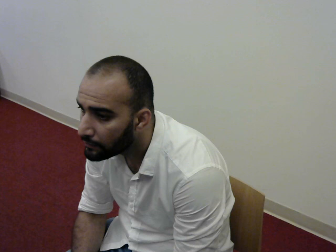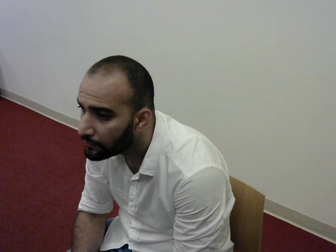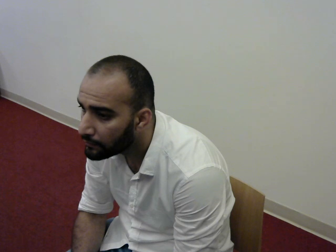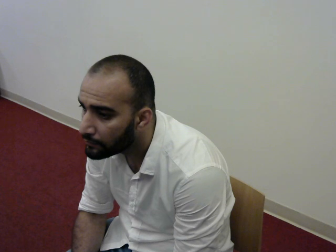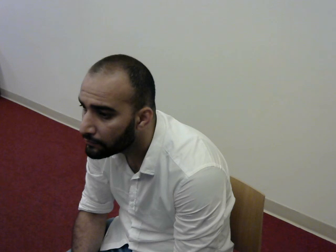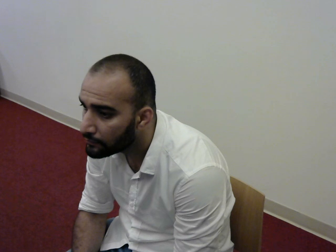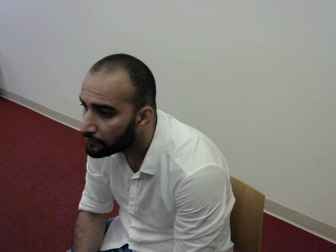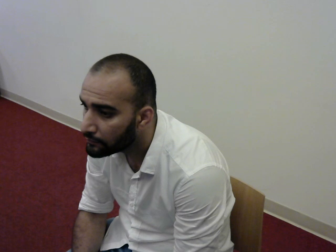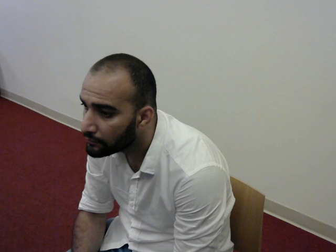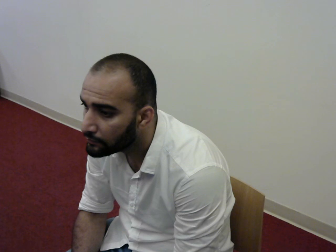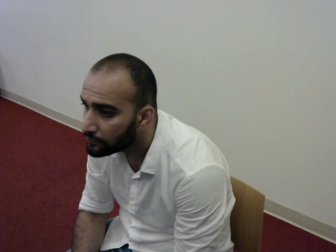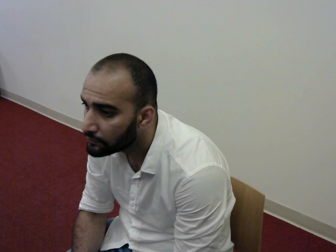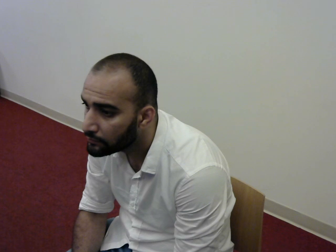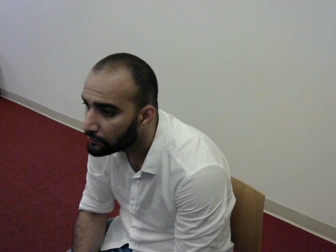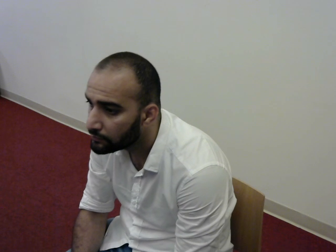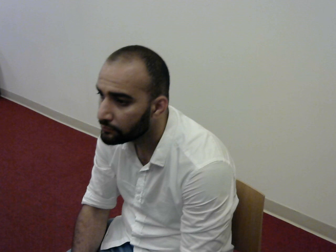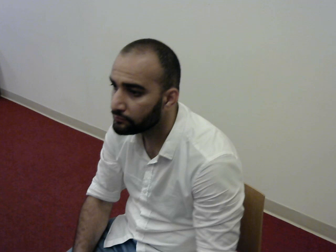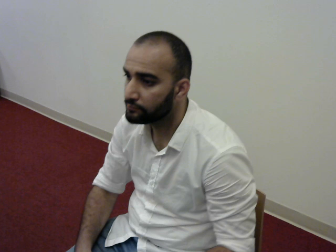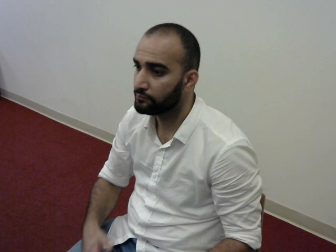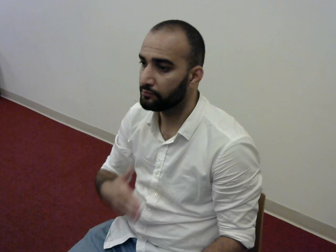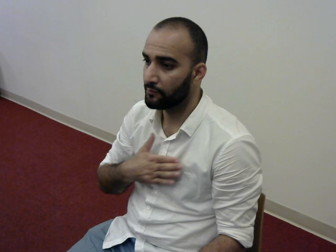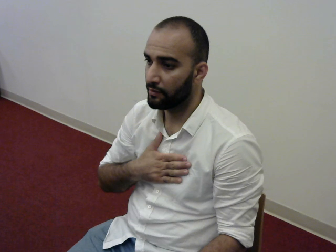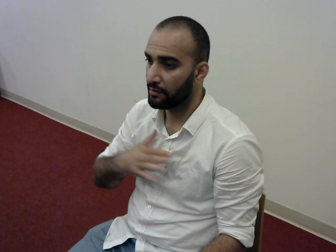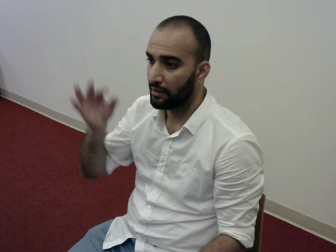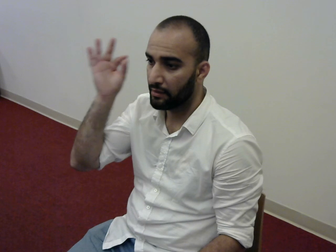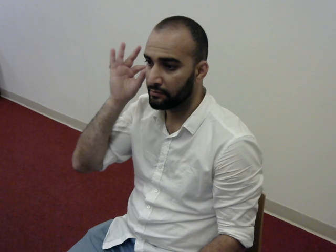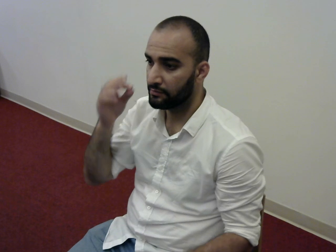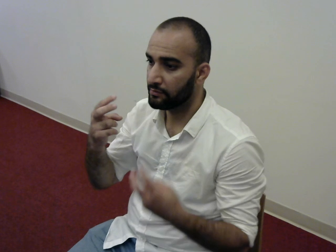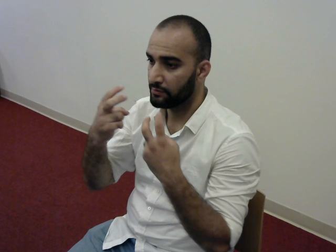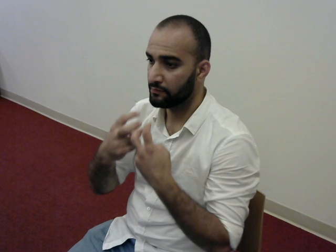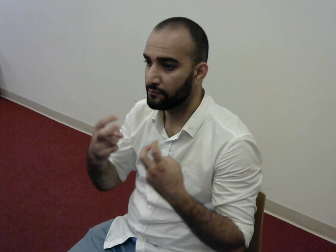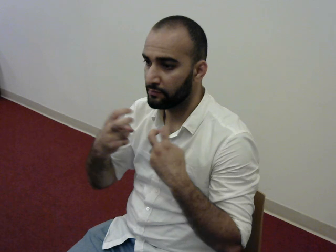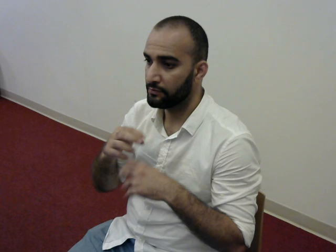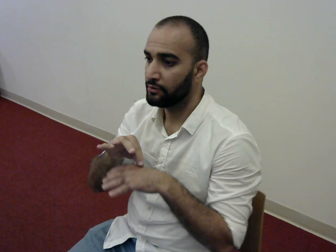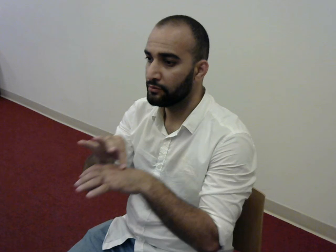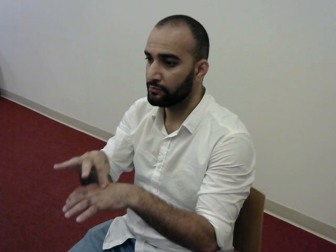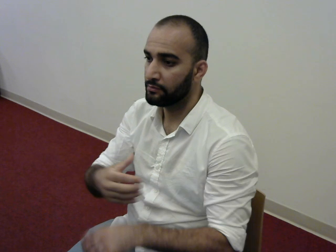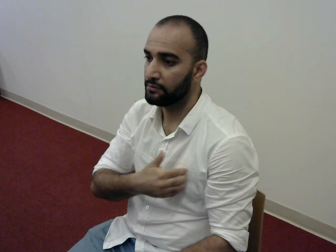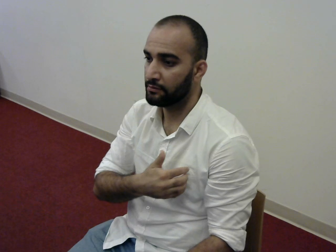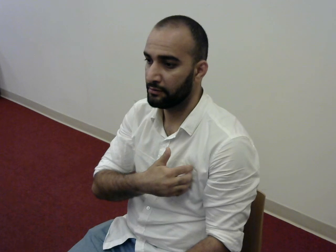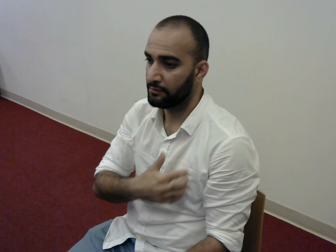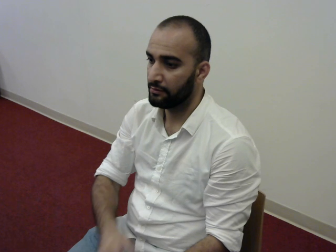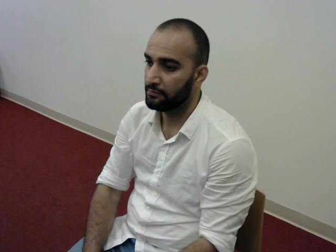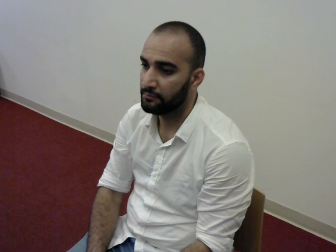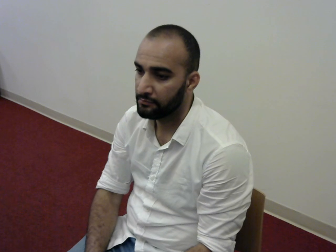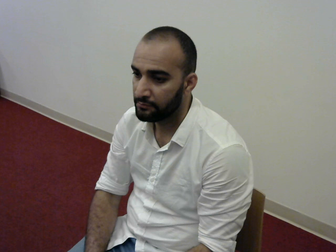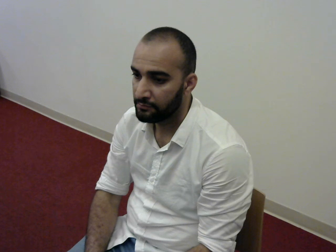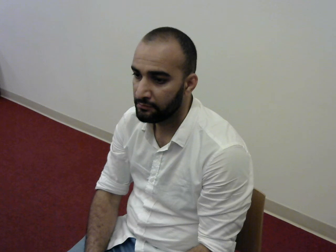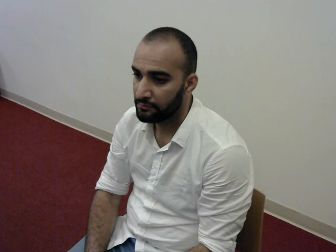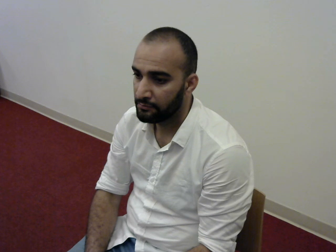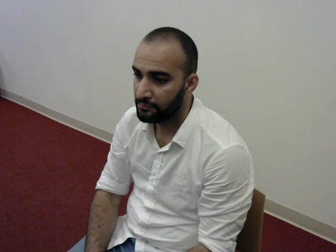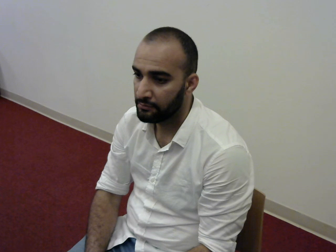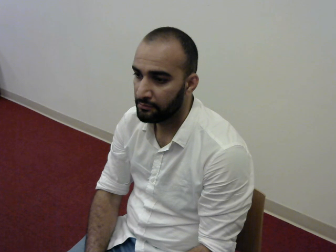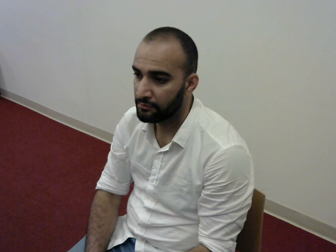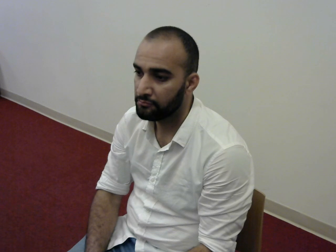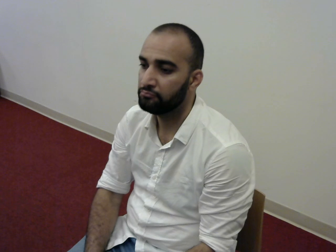Mən həkim müayinəsindən keçmək istəyirəm